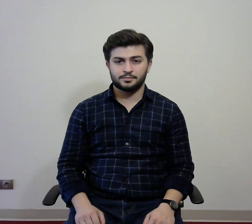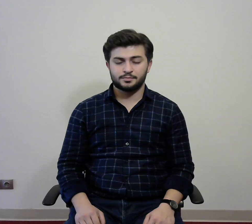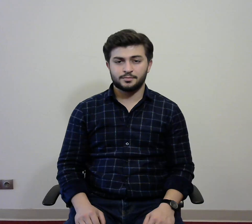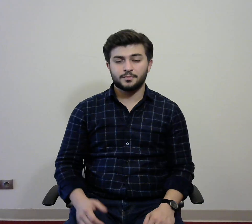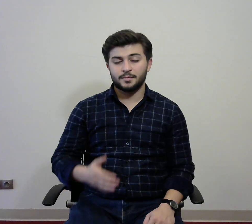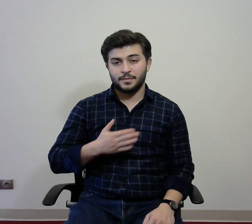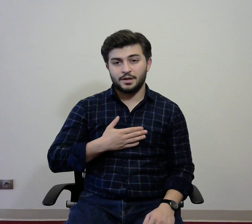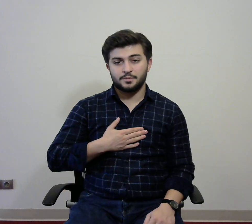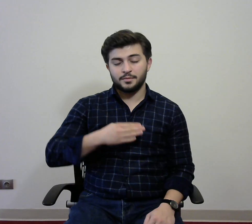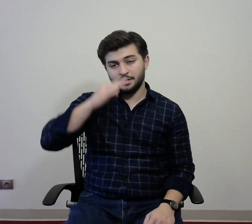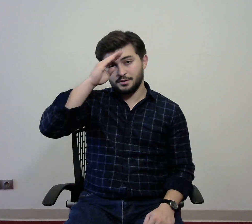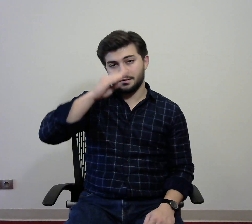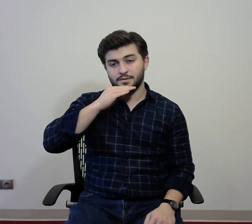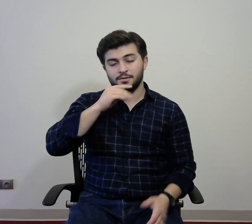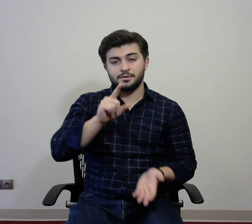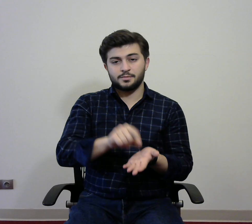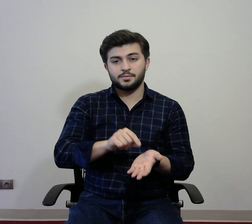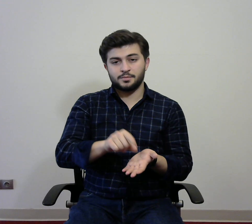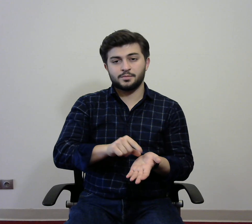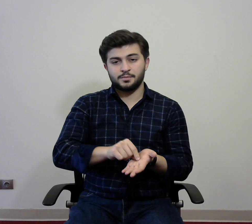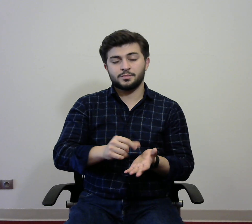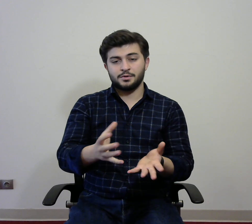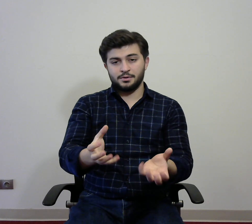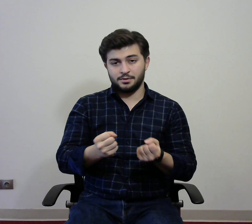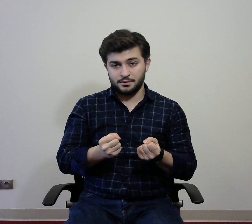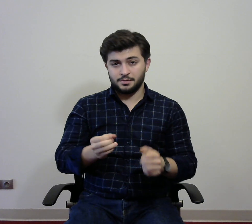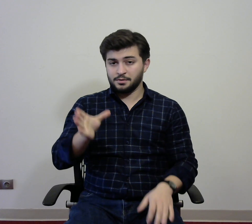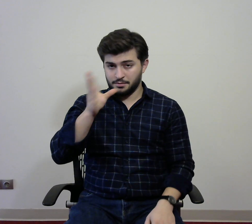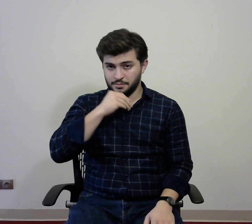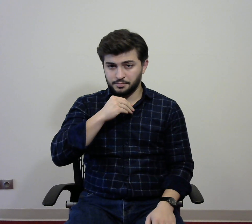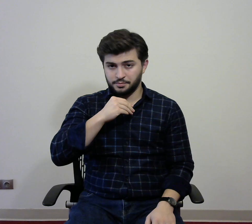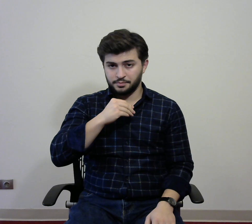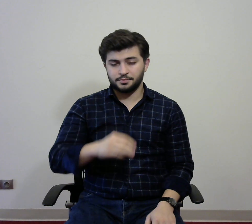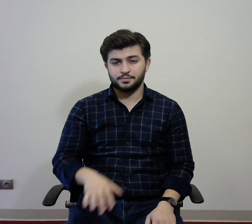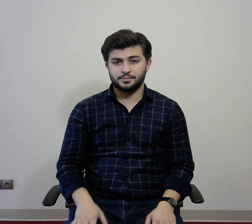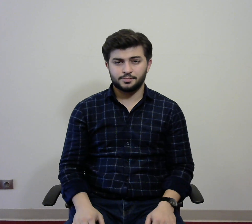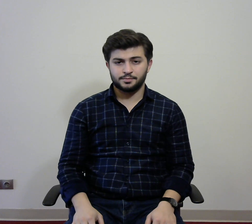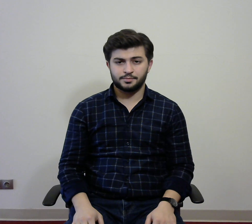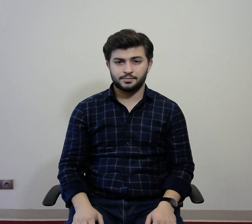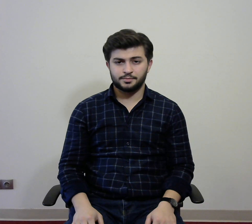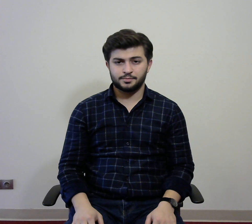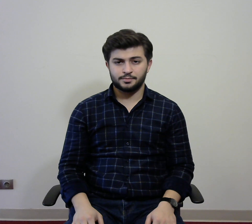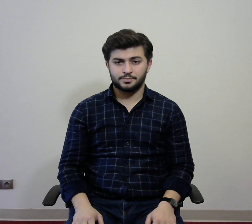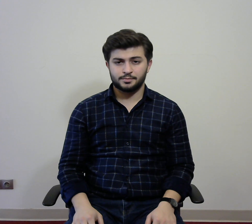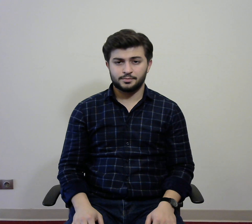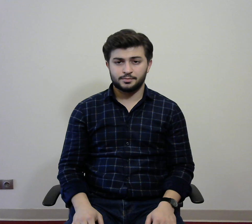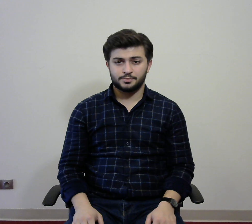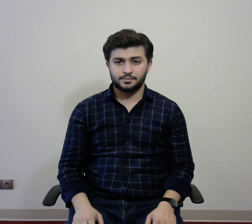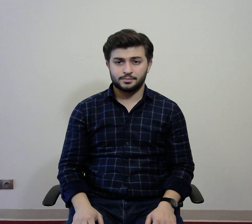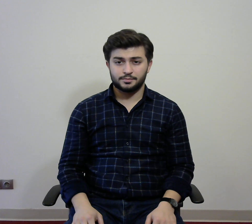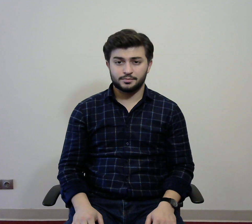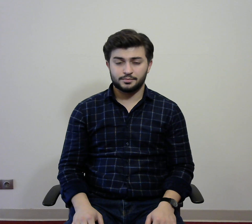Mən atamın pensiyasını ala bilərəm?